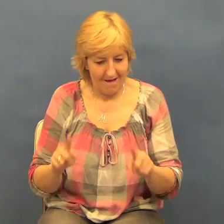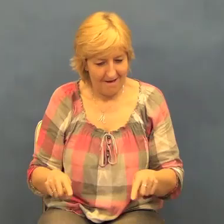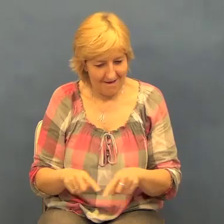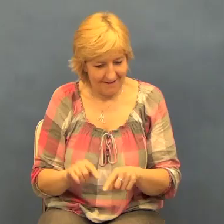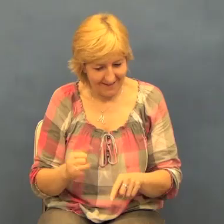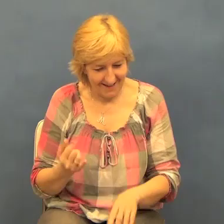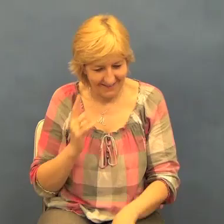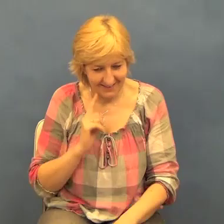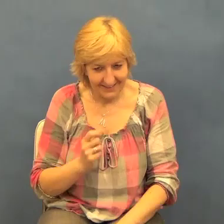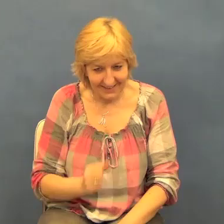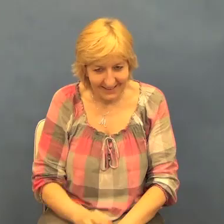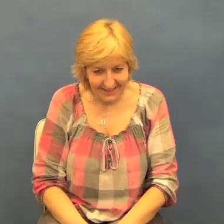Jest kwadrat, właśnie jak...